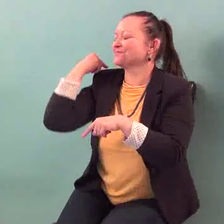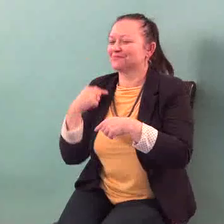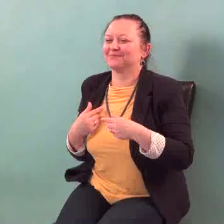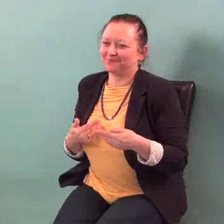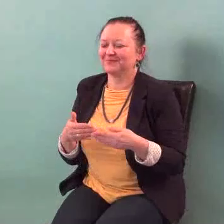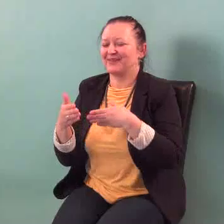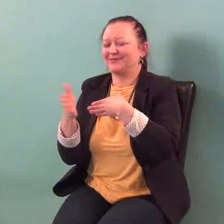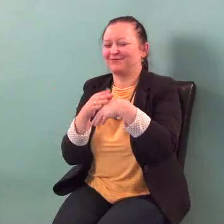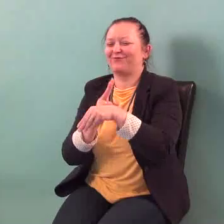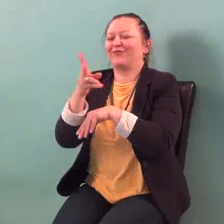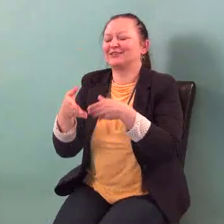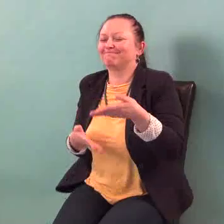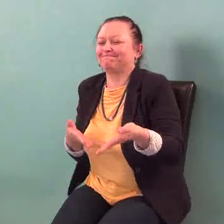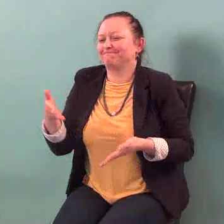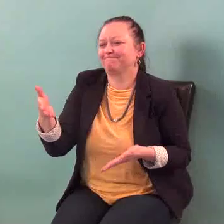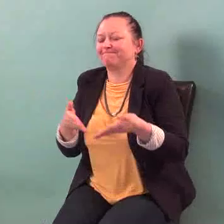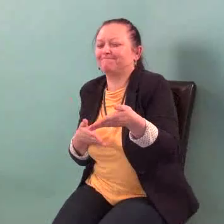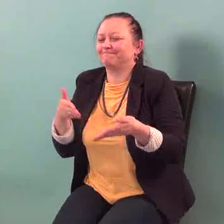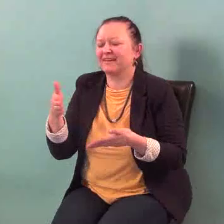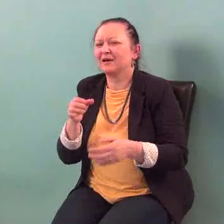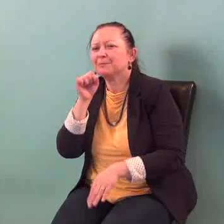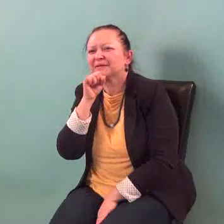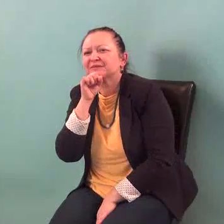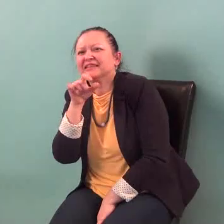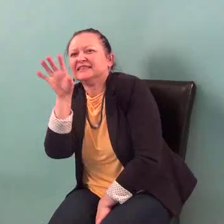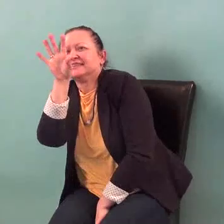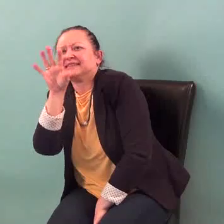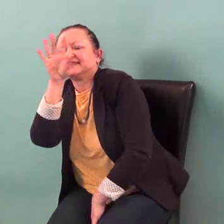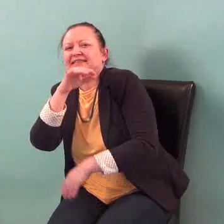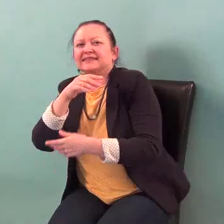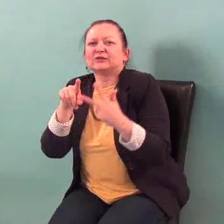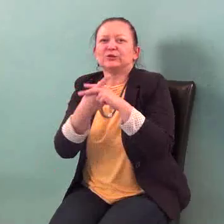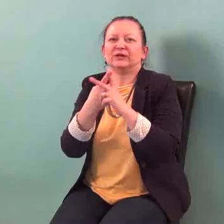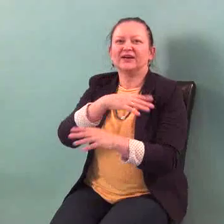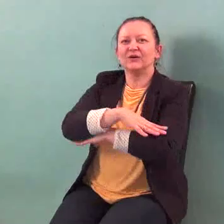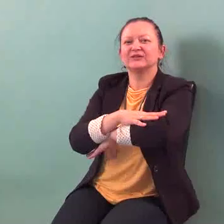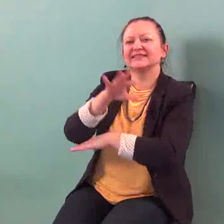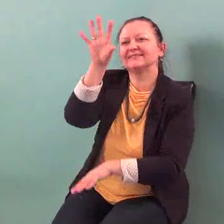Wychodzi przez drzwi i idzie, a babcia ogląda i widzi, że jest dziura w szybie.